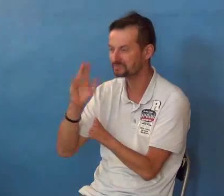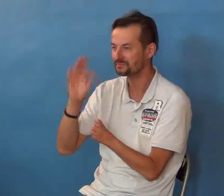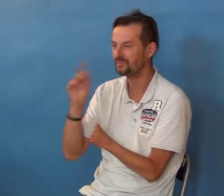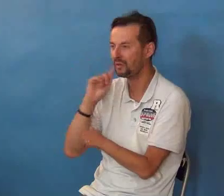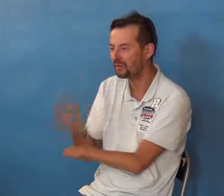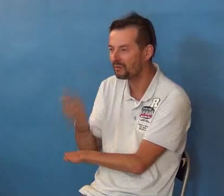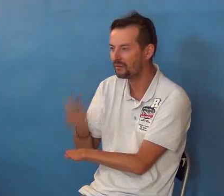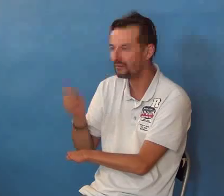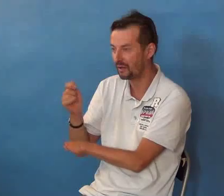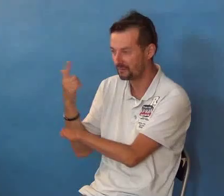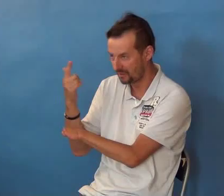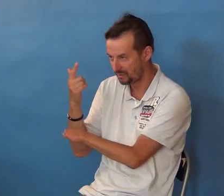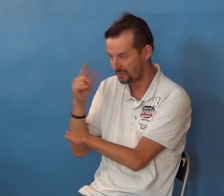Jeden z chłopców bawi się paletką z przytwierdzoną do niej na sznurku piłeczką, a pozostali rozmawiają.